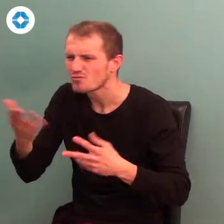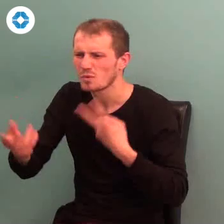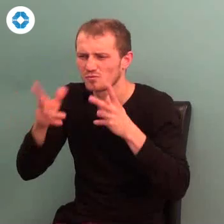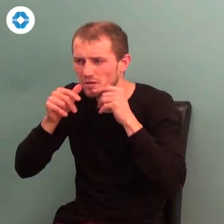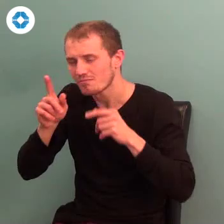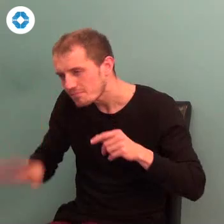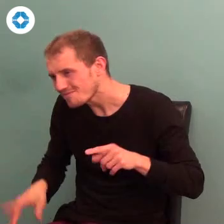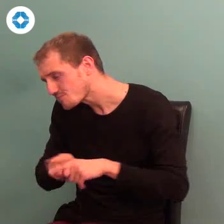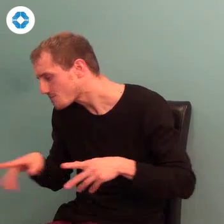Pies też się rozgląda.